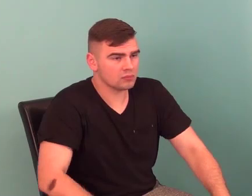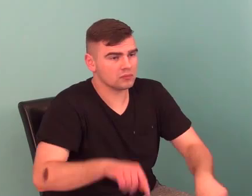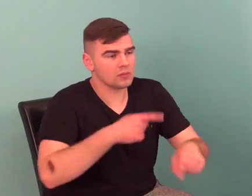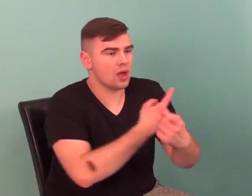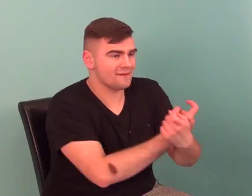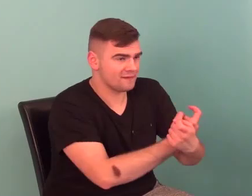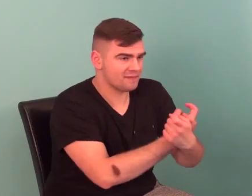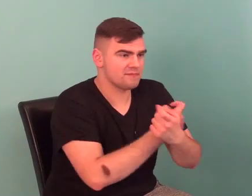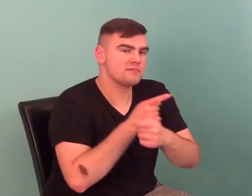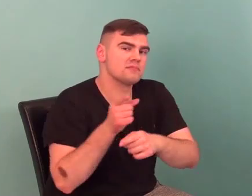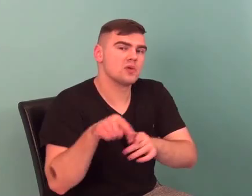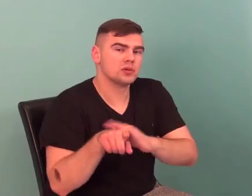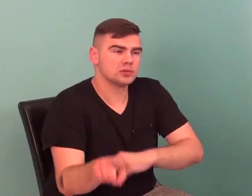Po lewej stronie jest szkielet, a po prawej, że trzeba uciekać.